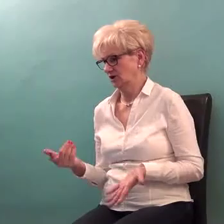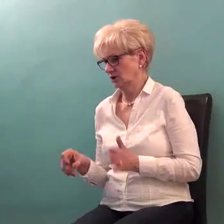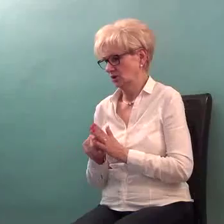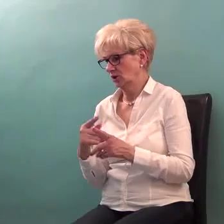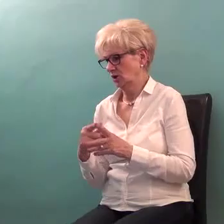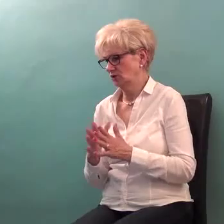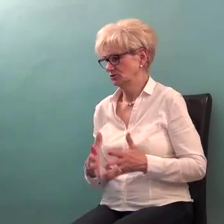Do kościoła.